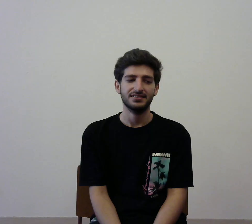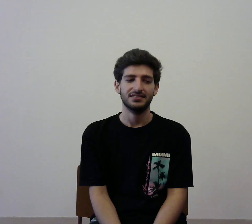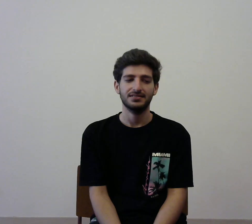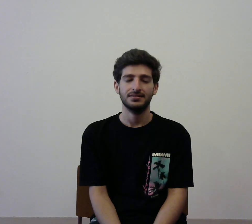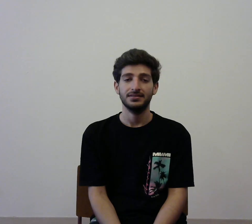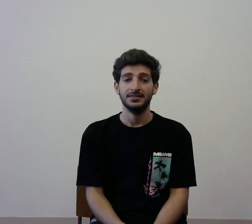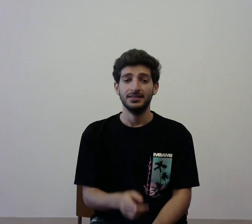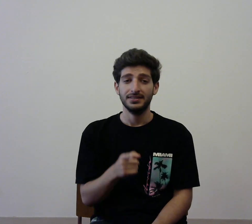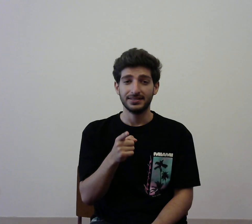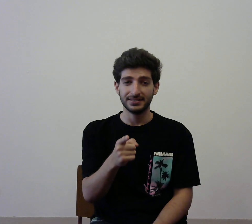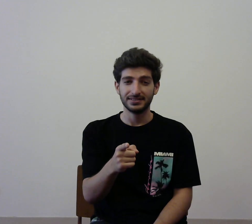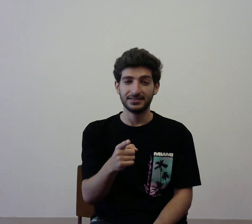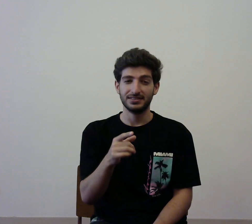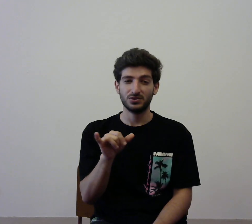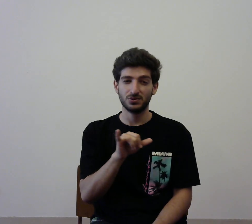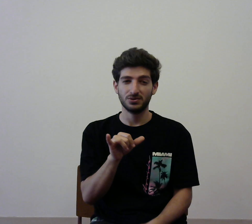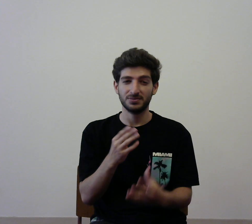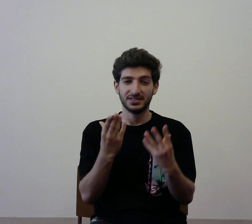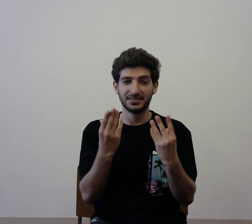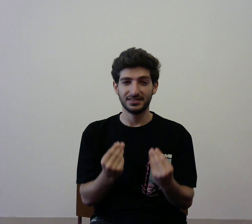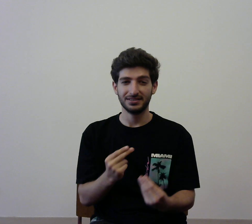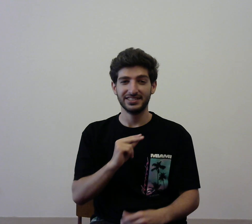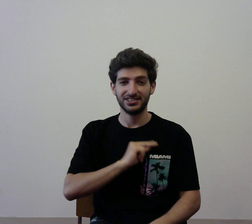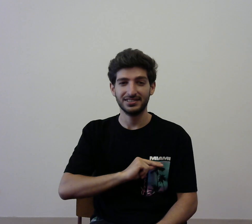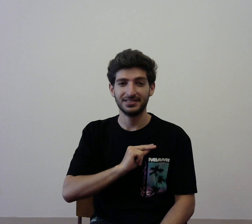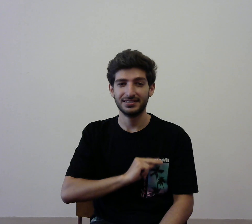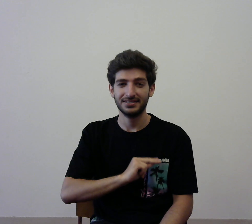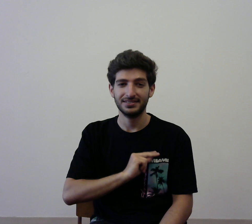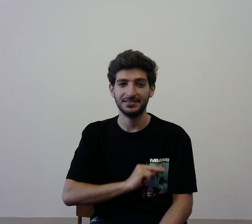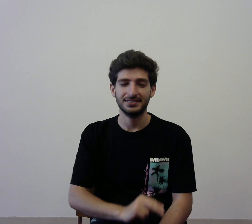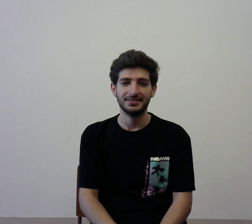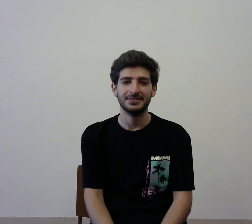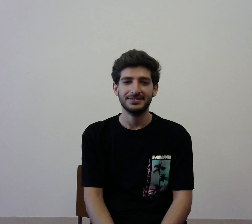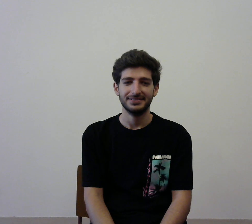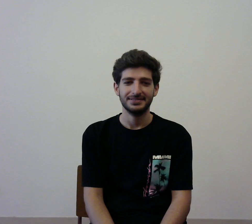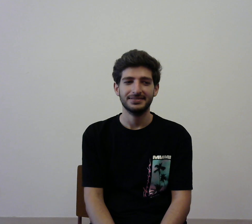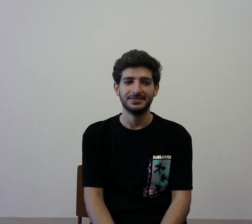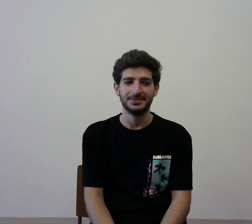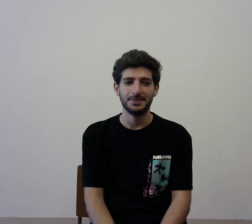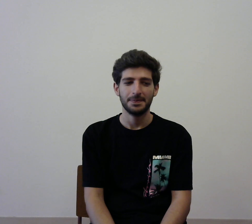Siz şənbə günü işləyirsiz?